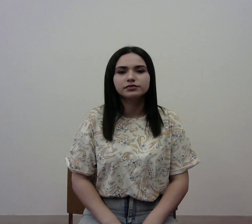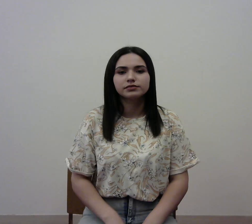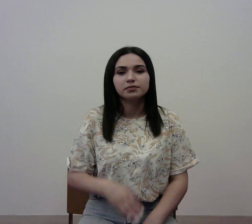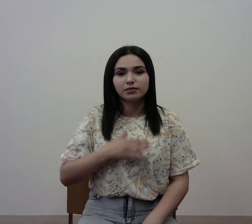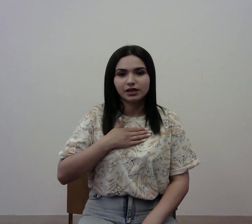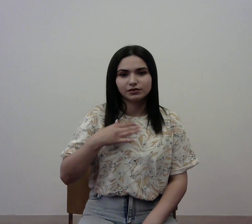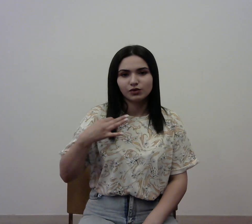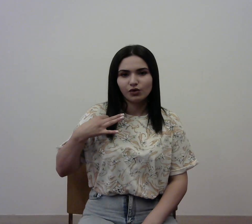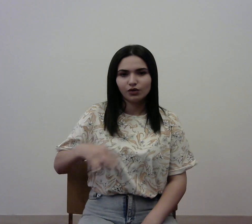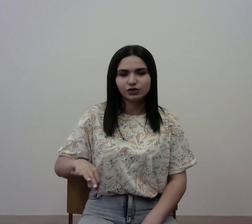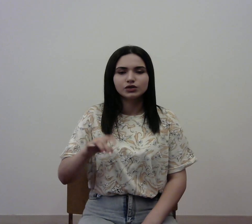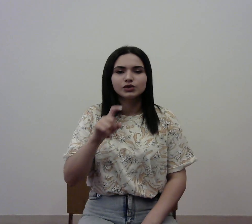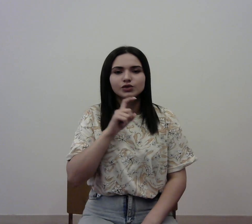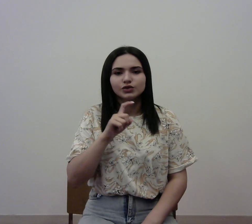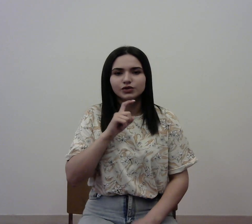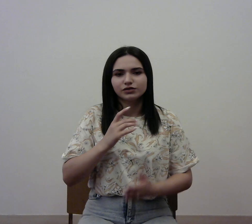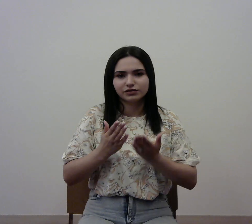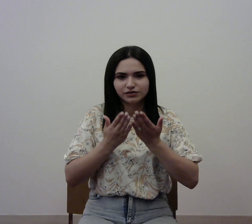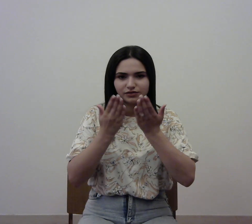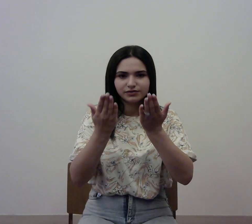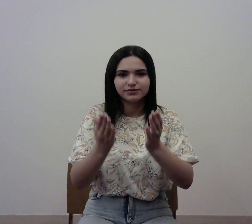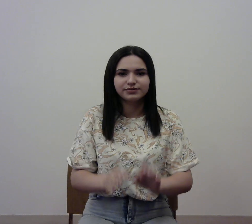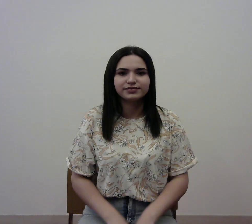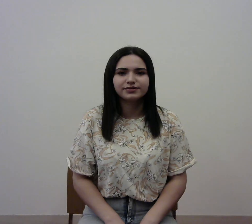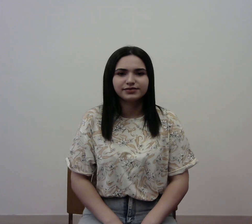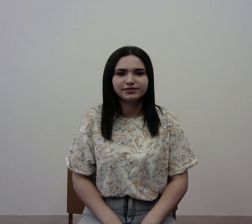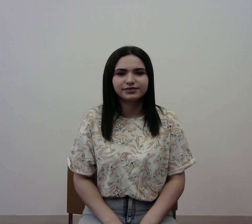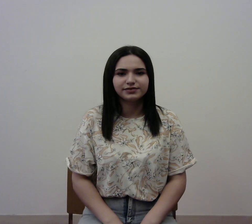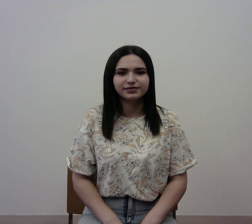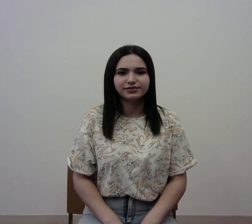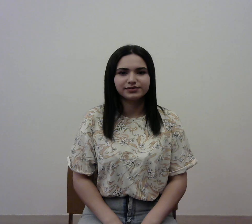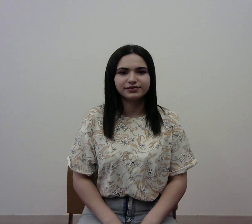Mənim oğlum universitetdə oxuyur